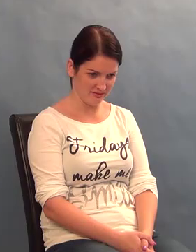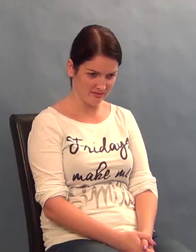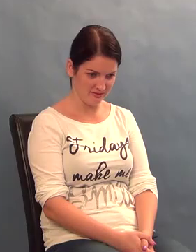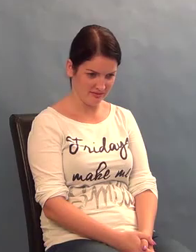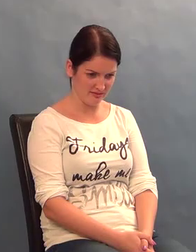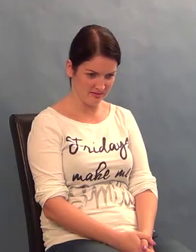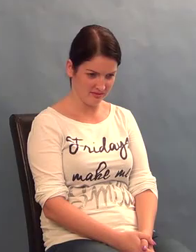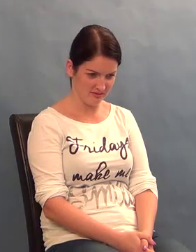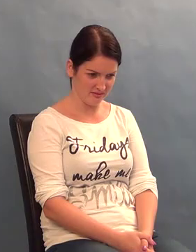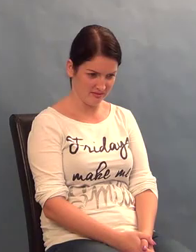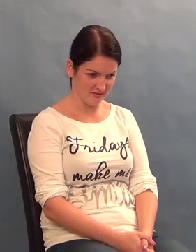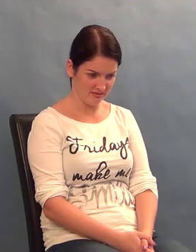Płot miał kilka brakujących desek.